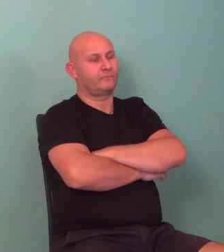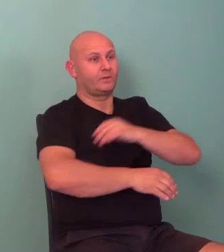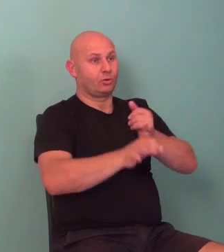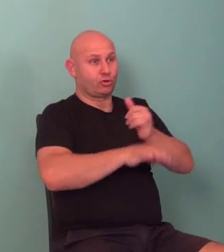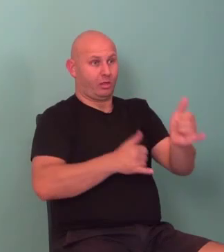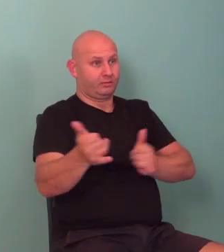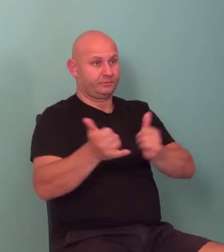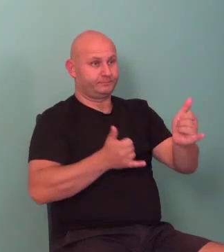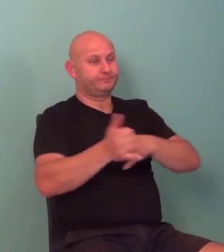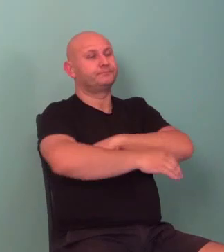Rolki?